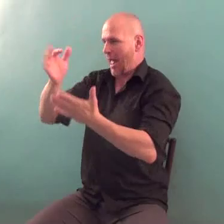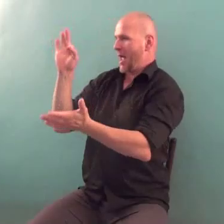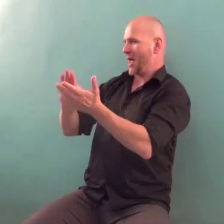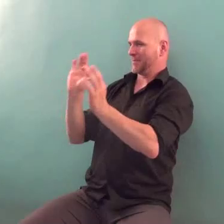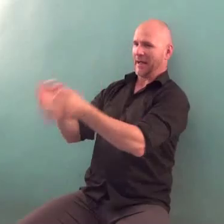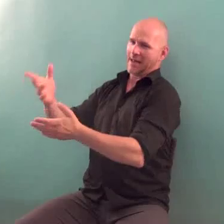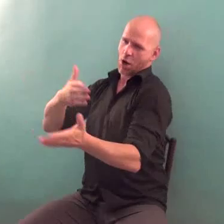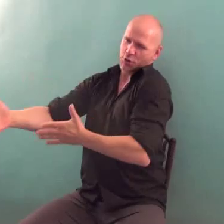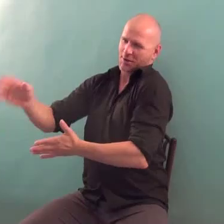Akurat dobrze, że się pojawił.